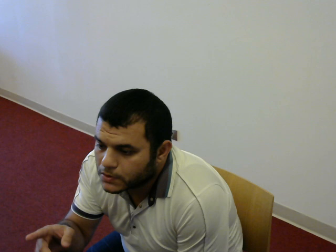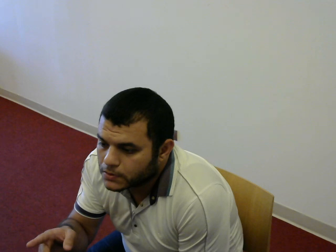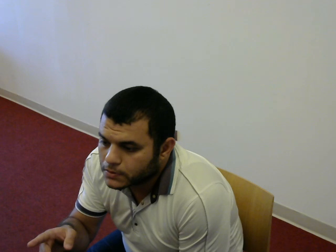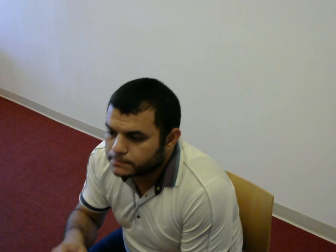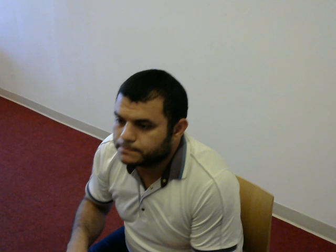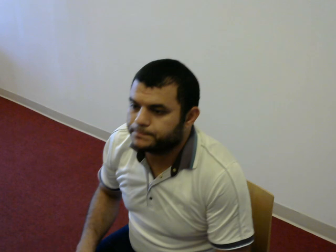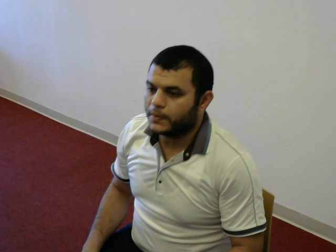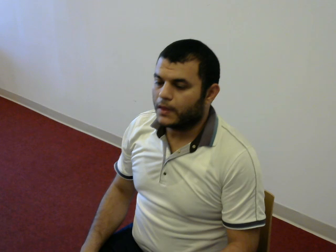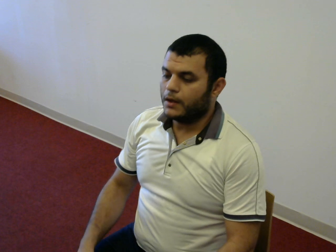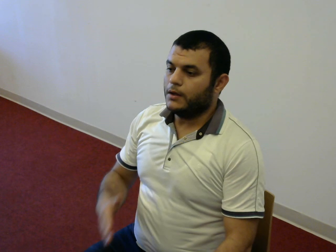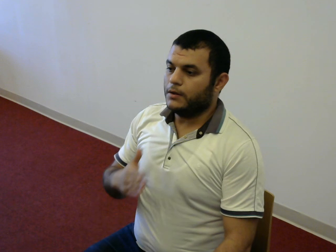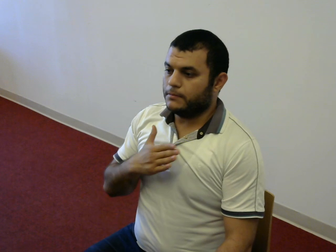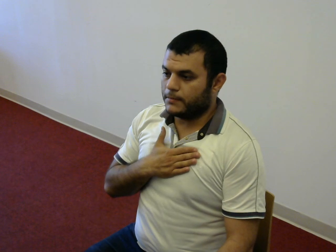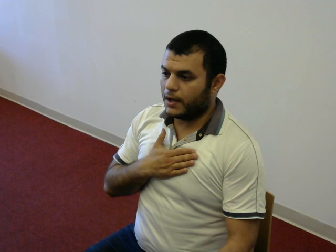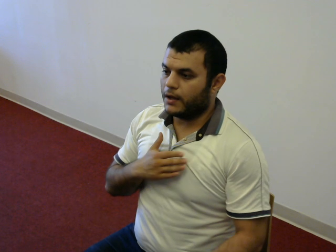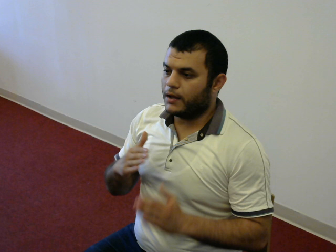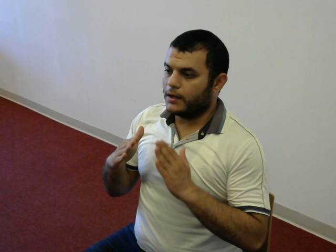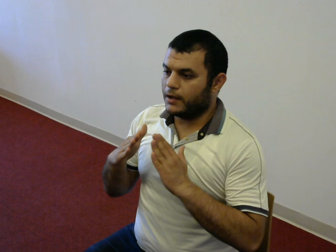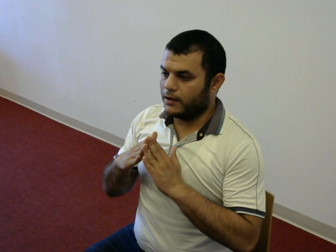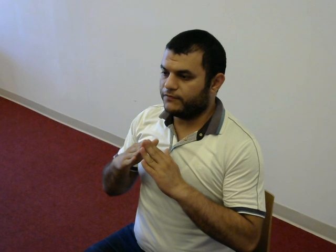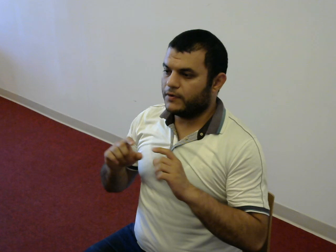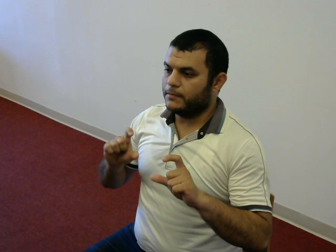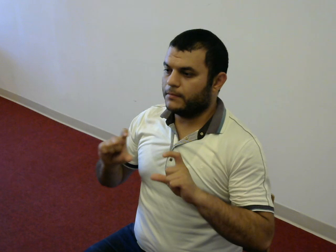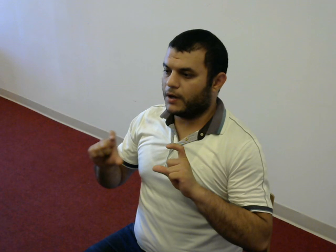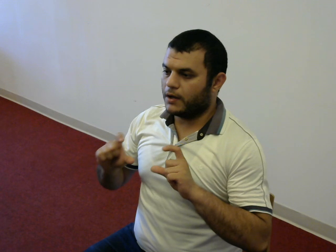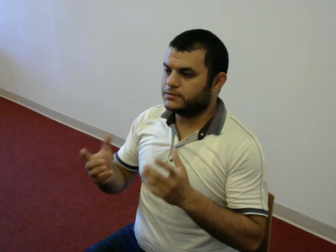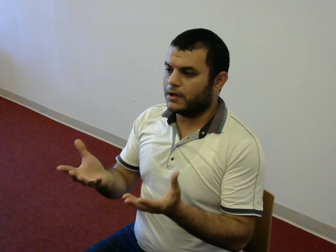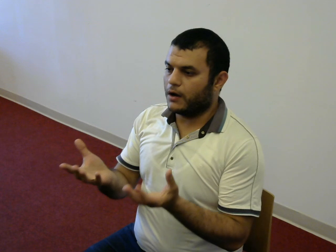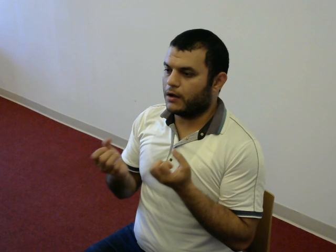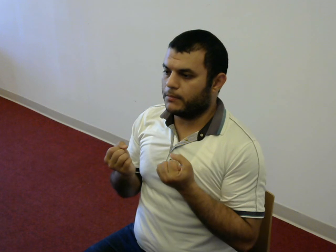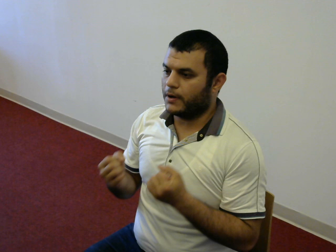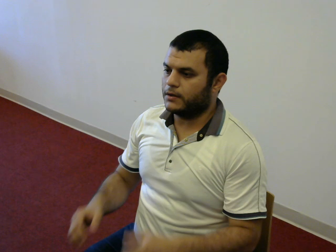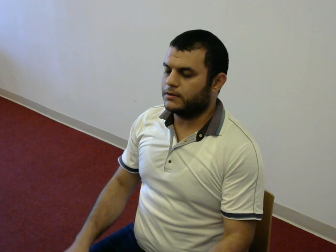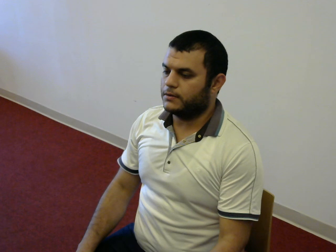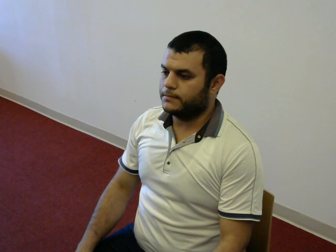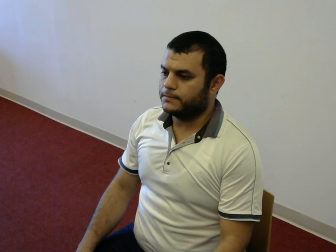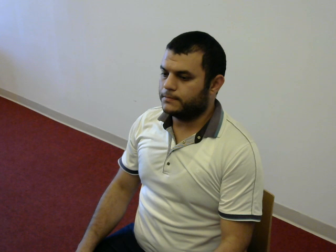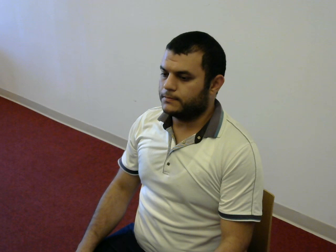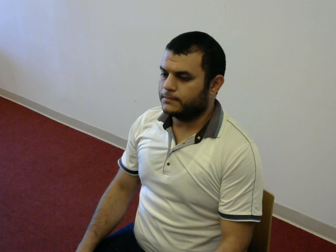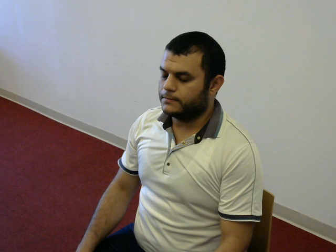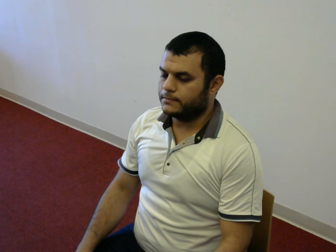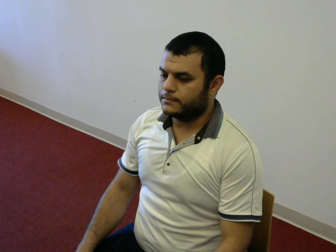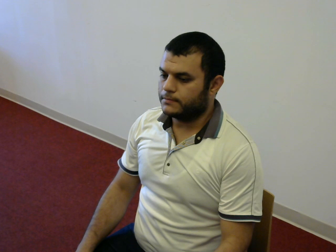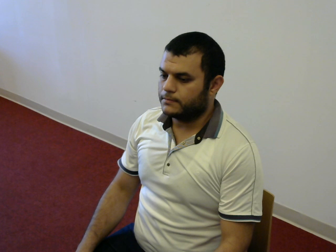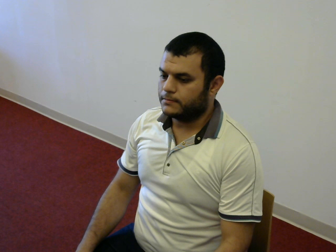Mən evə ərzaq almalıyam